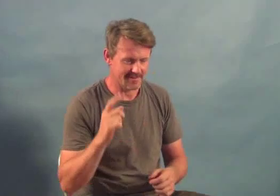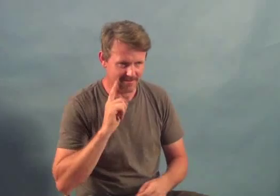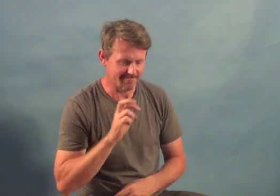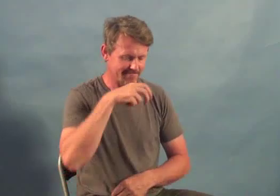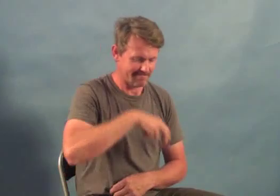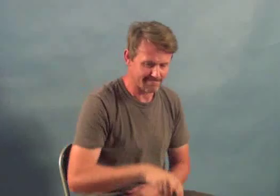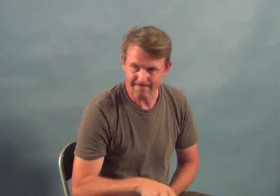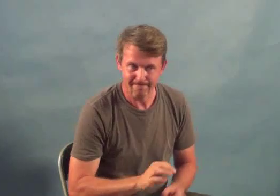Chłopiec zszedł po schodach na dół.